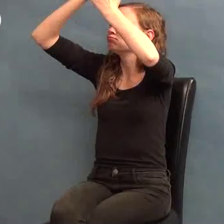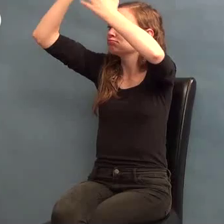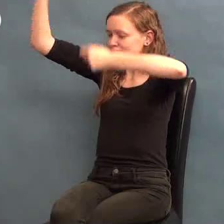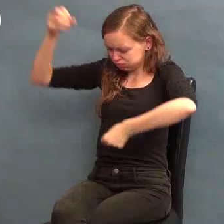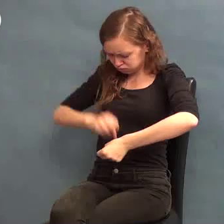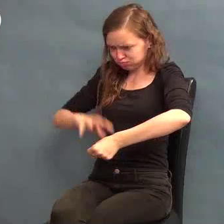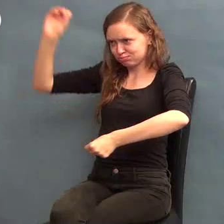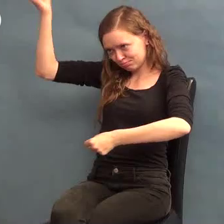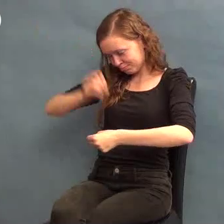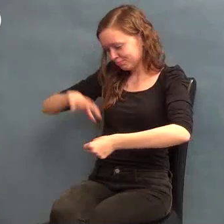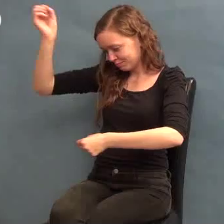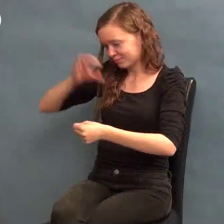Zbiera gruszki do fartucha.